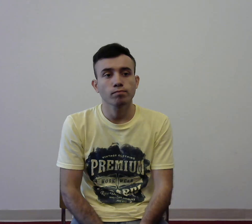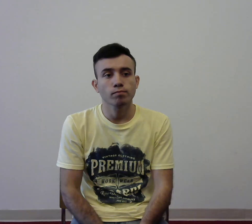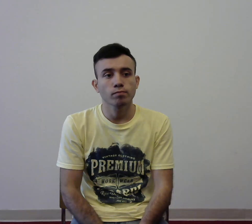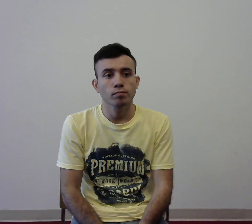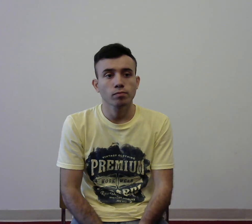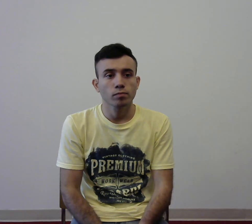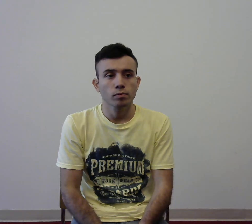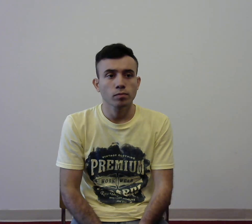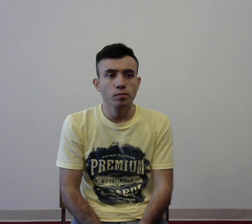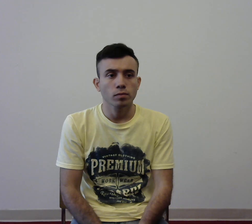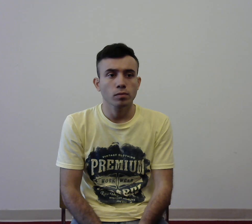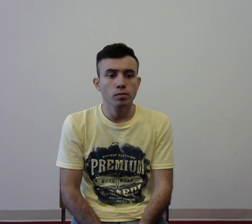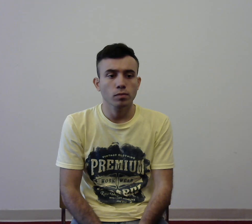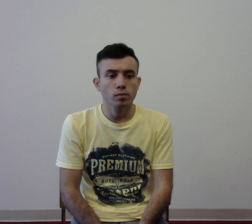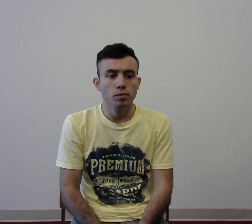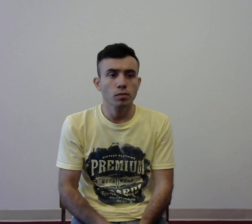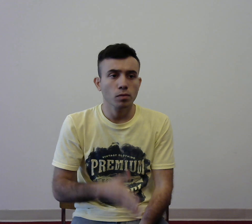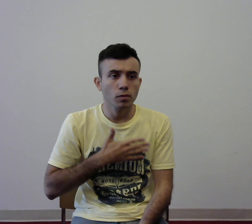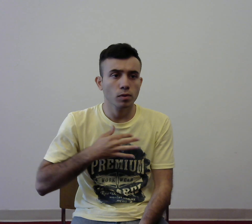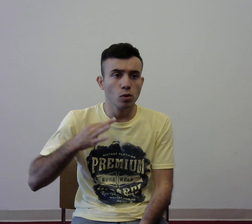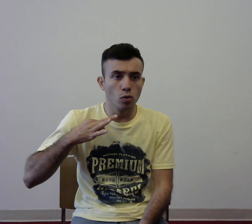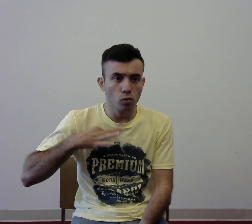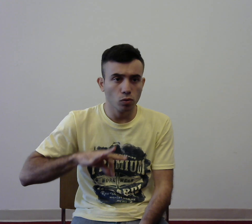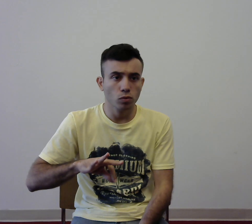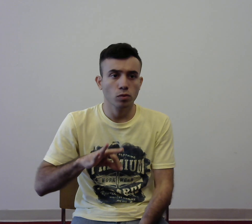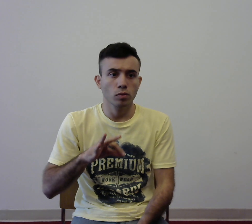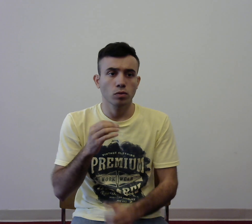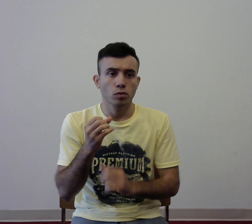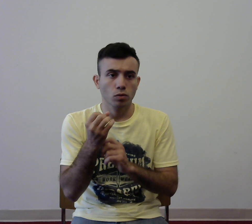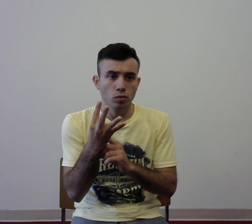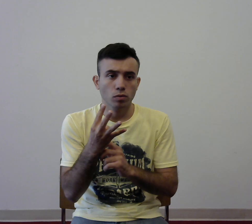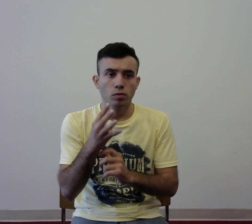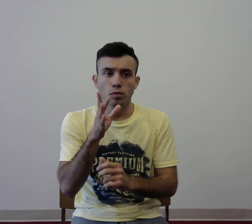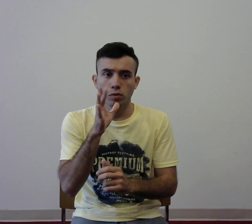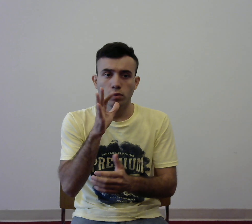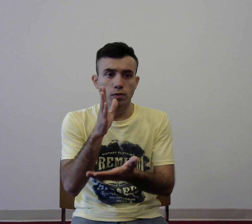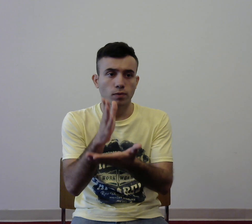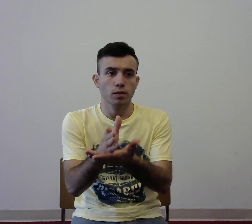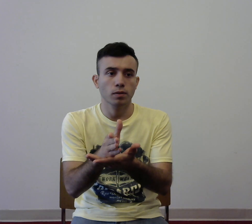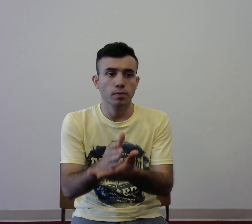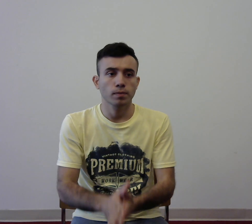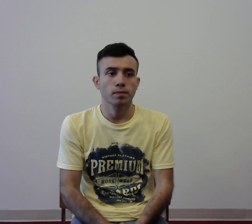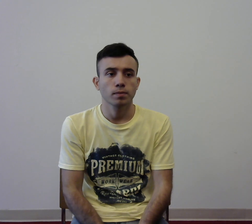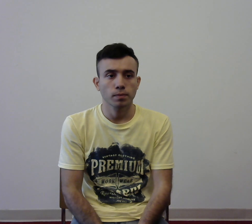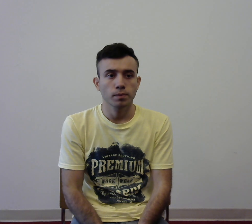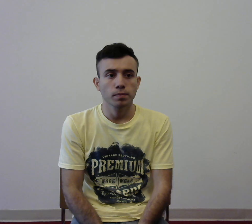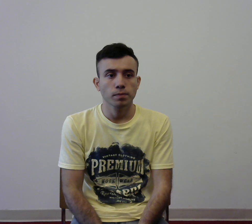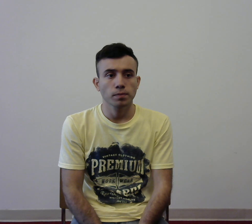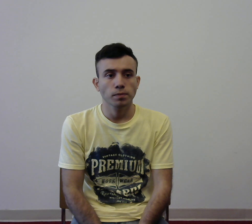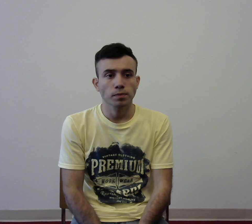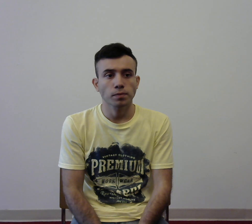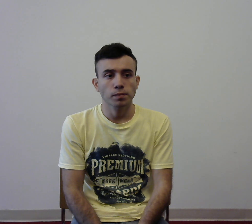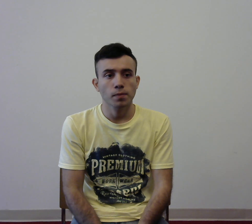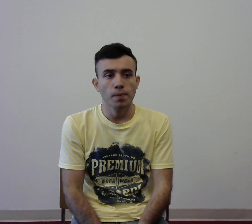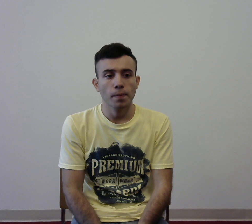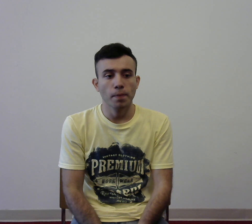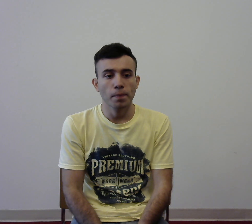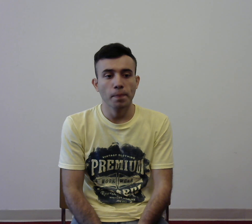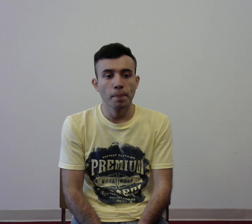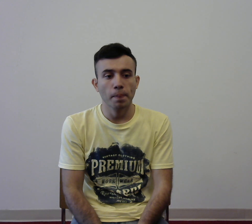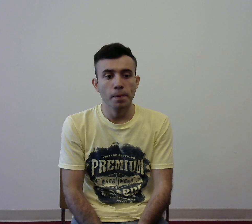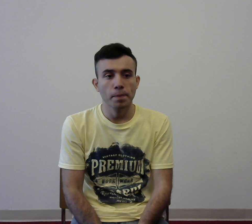Mənim oğlumun 14 yaşı var